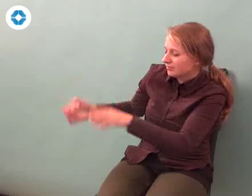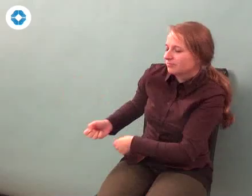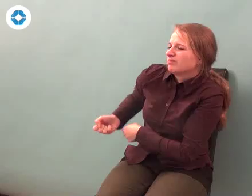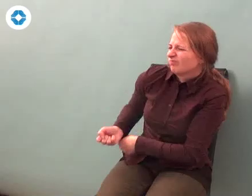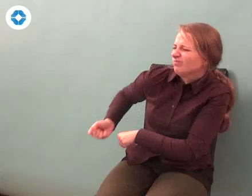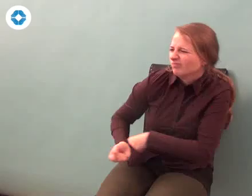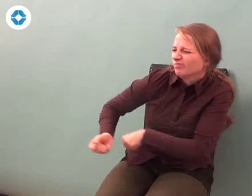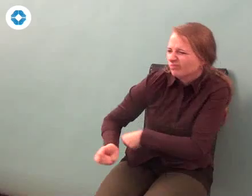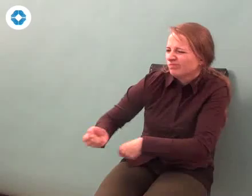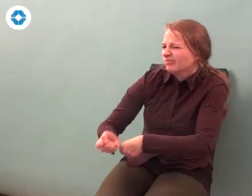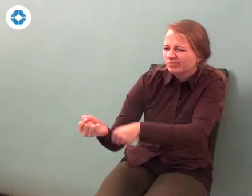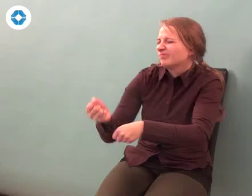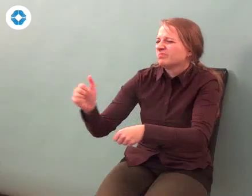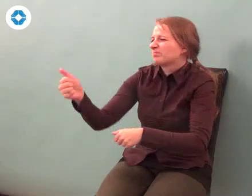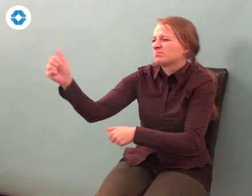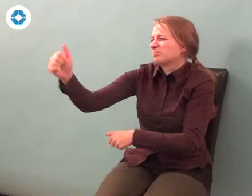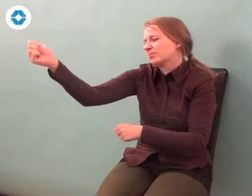Mocno ciągnie kozę na sznurku, odchodzi.